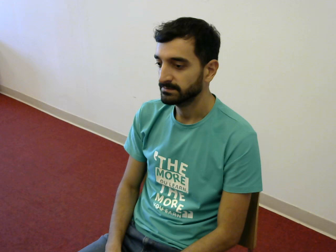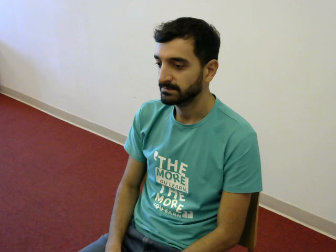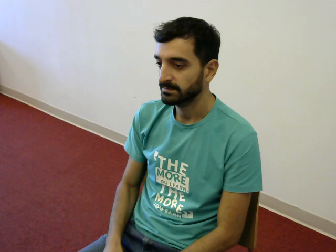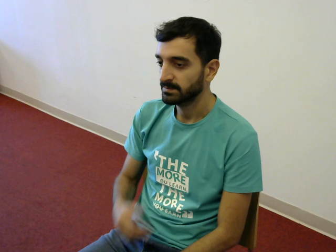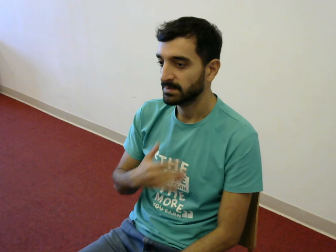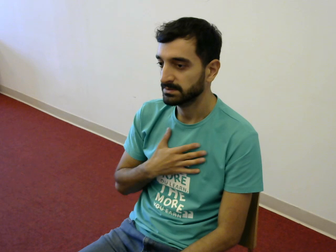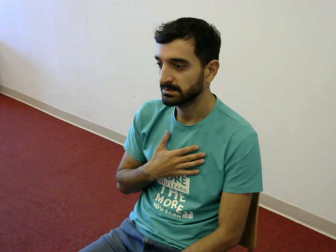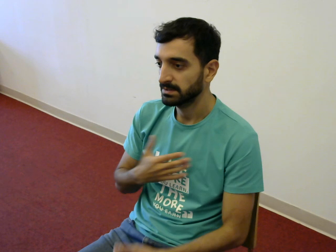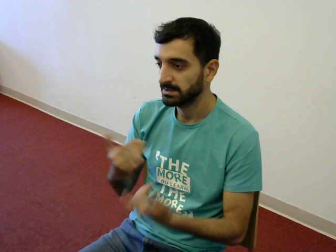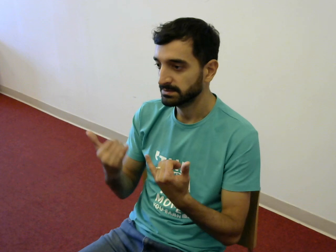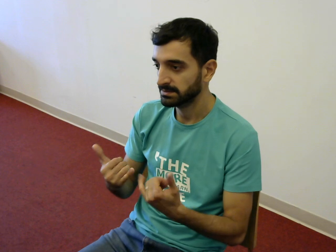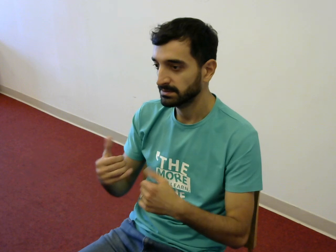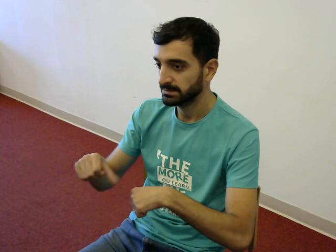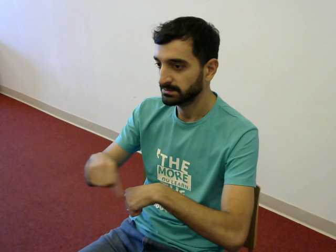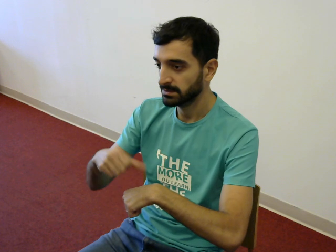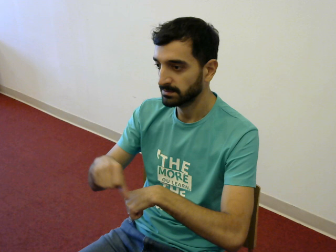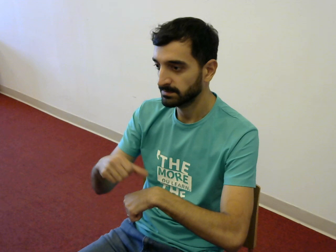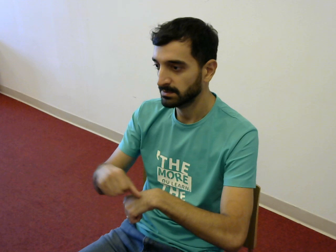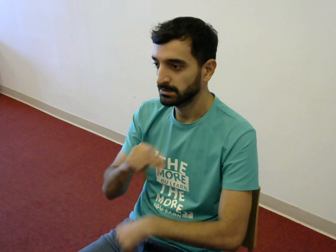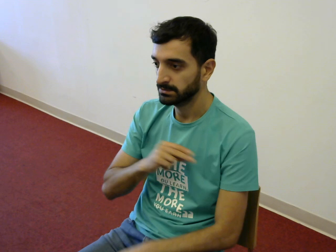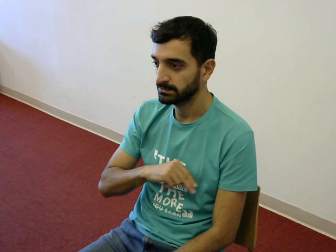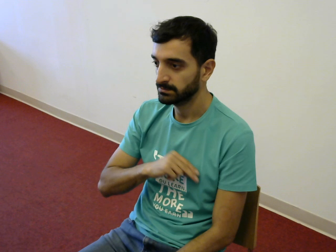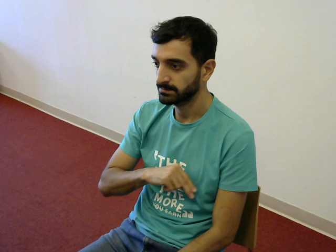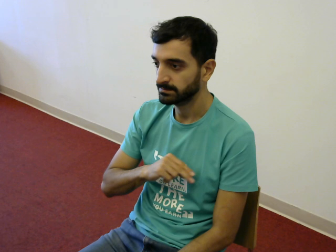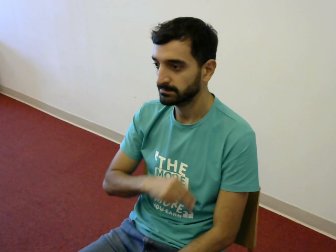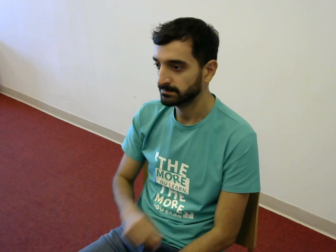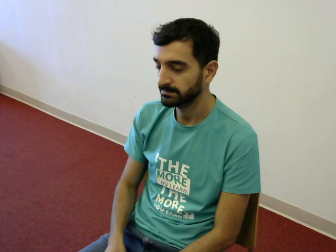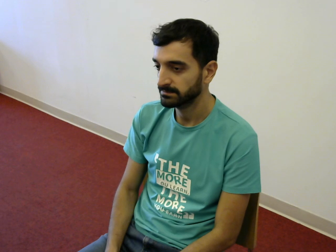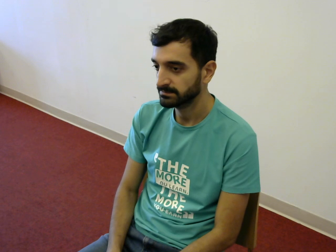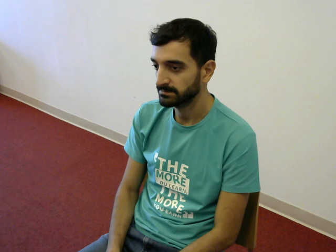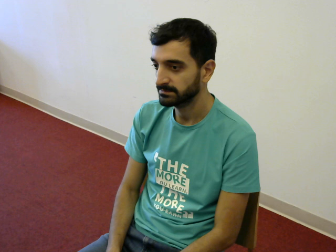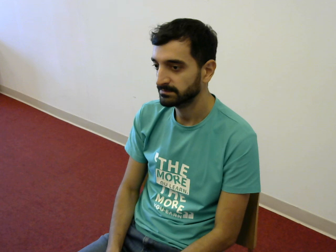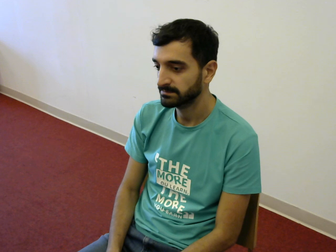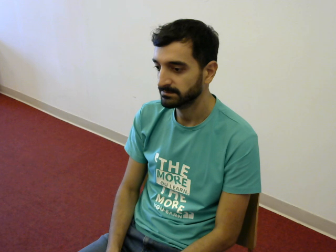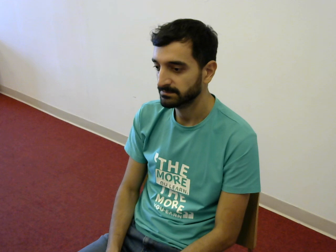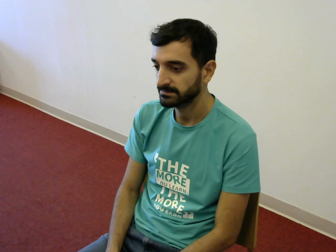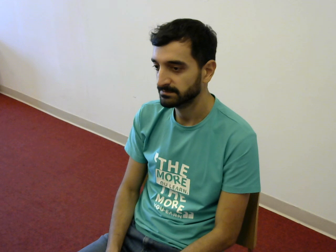Mən indi zərgər işləyirəm